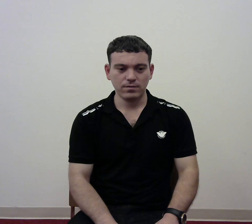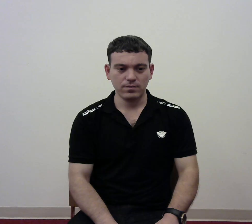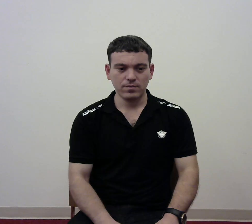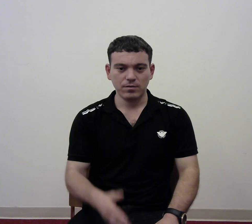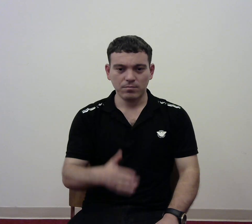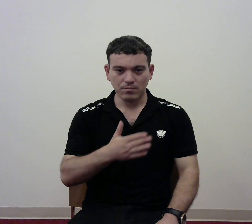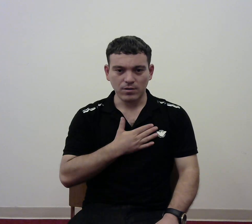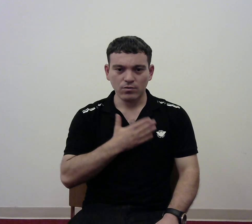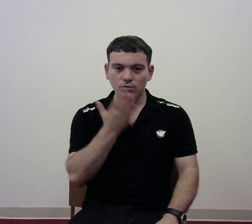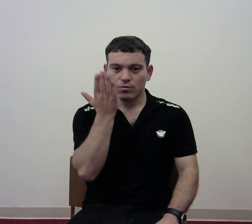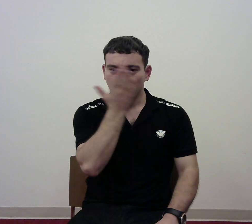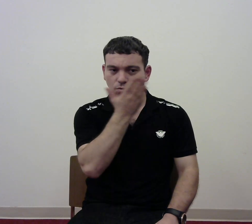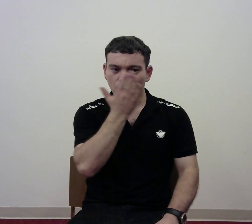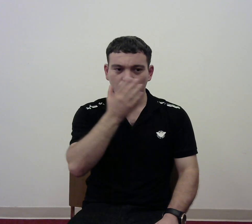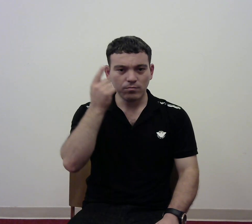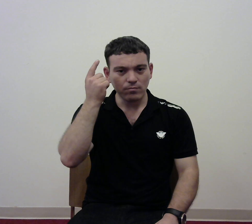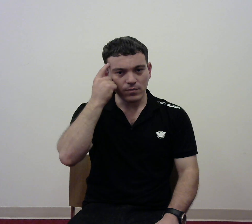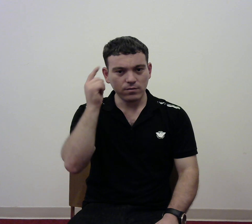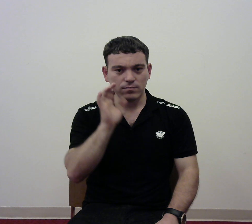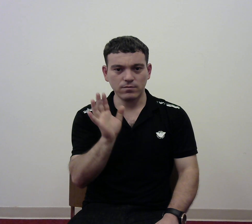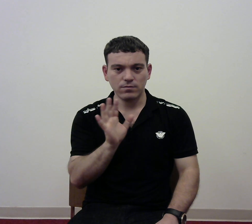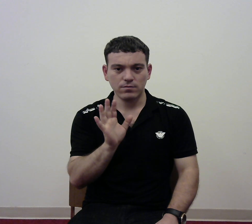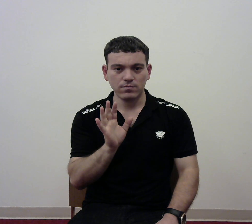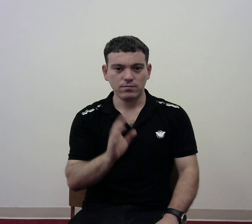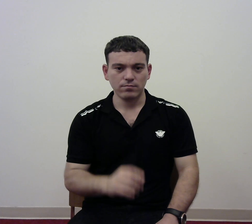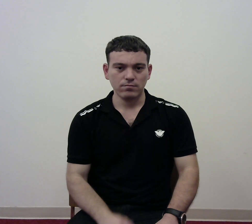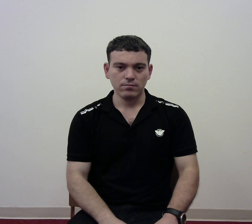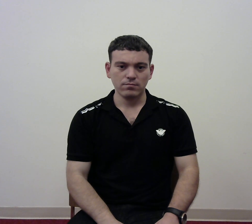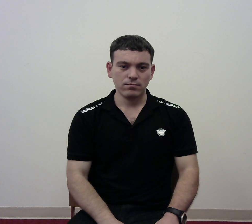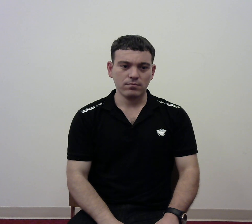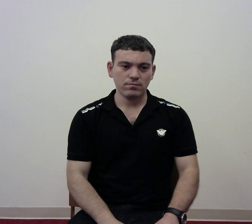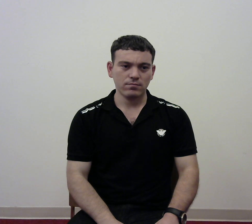Mən oxuya bilmirəm